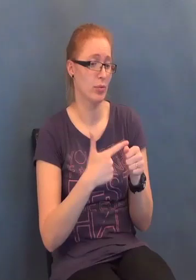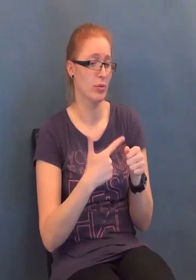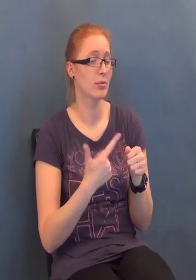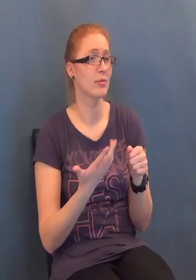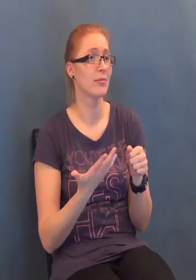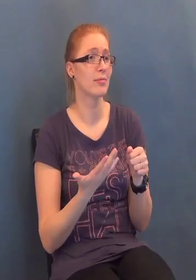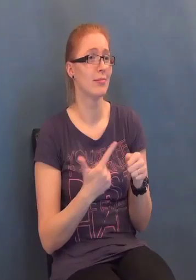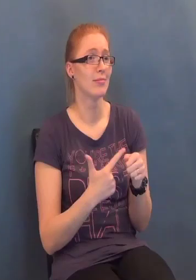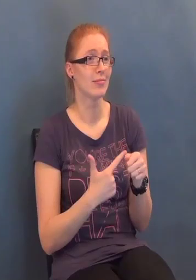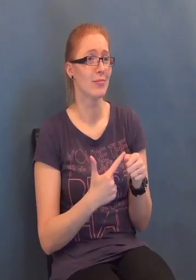Dwudziestego?